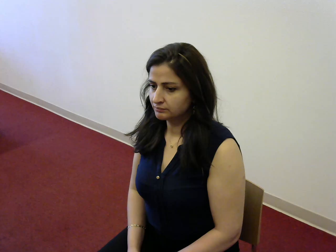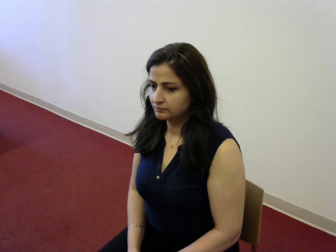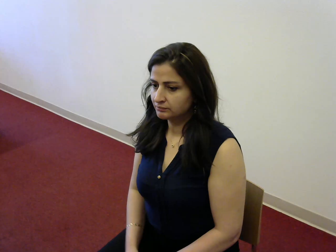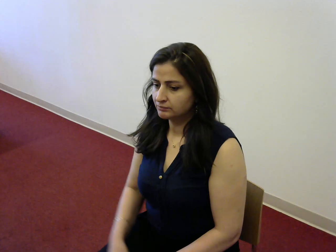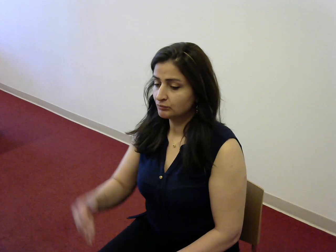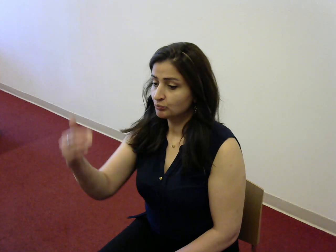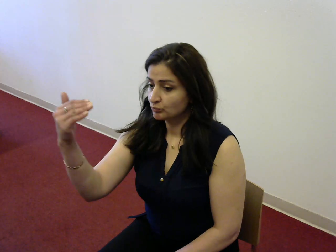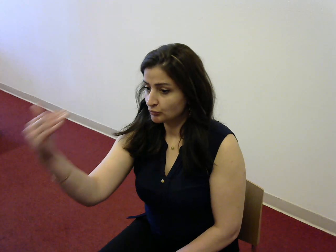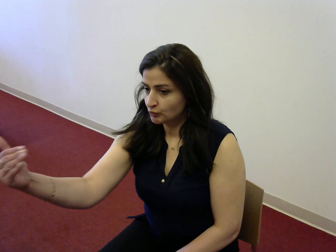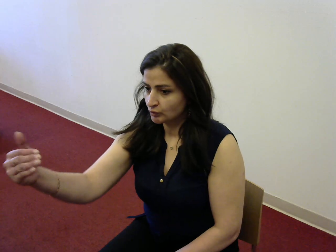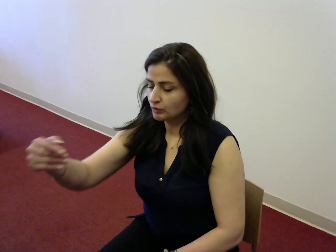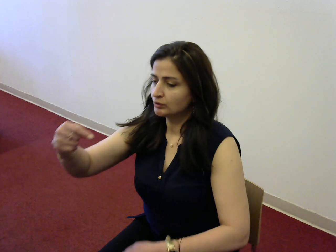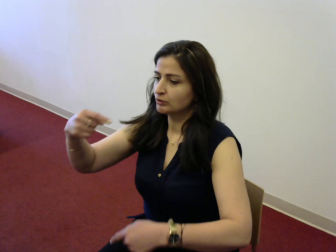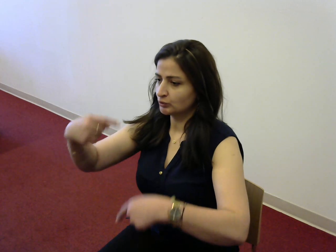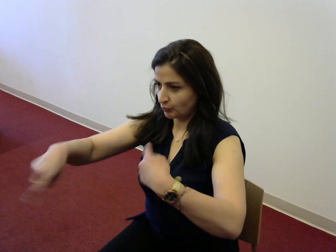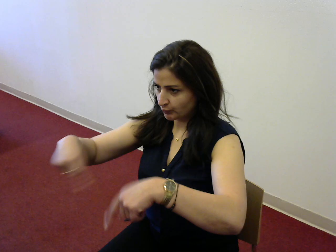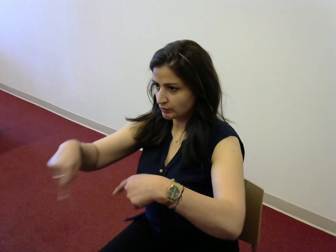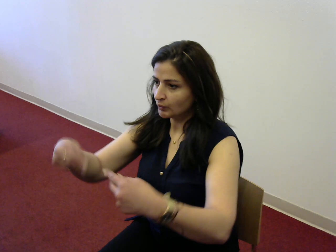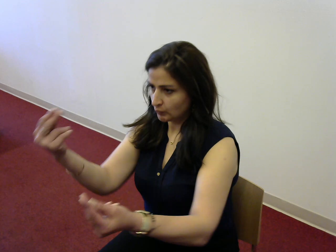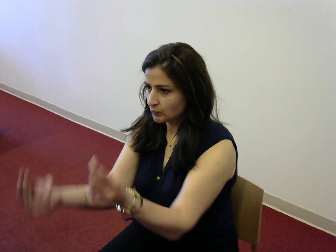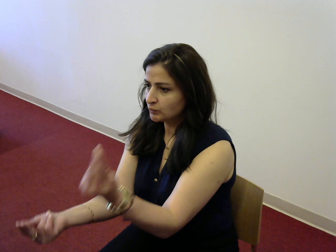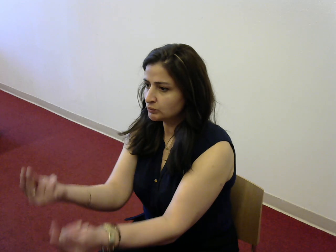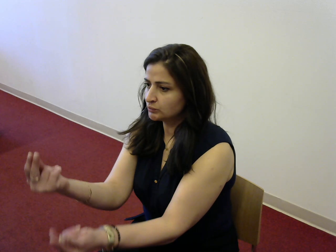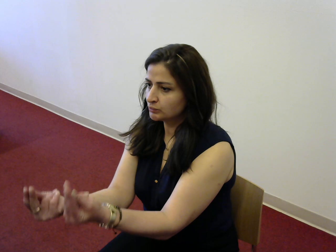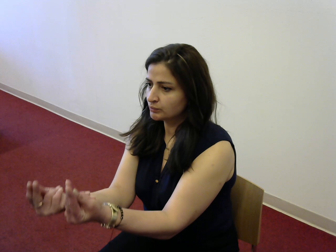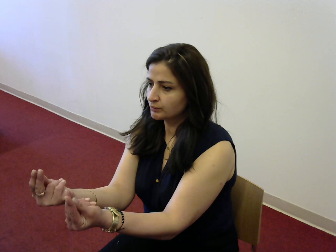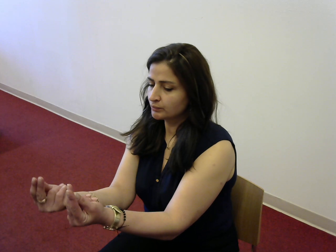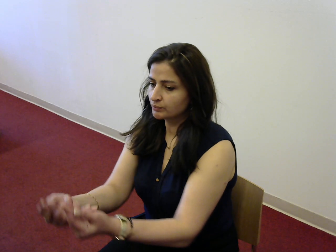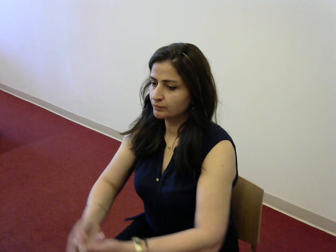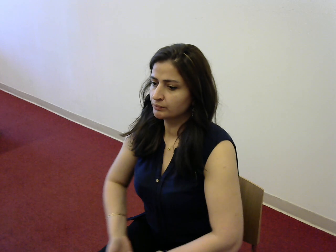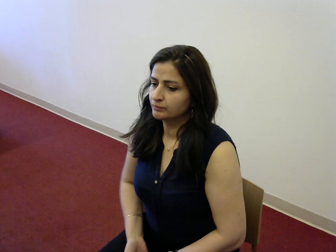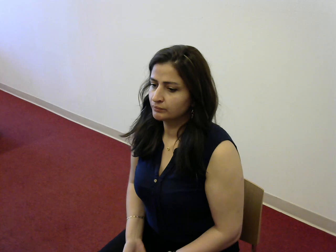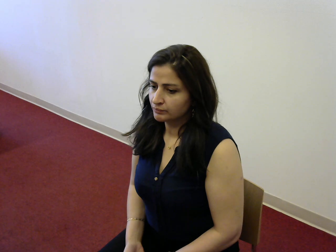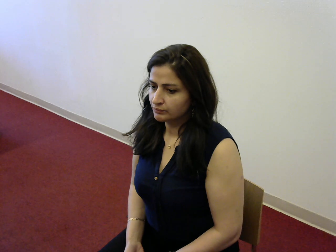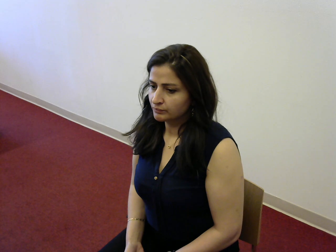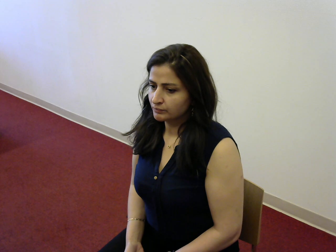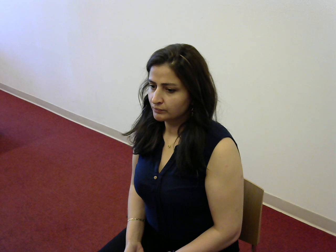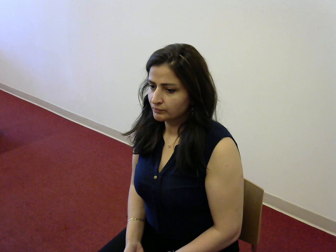Siz futbol oynayırsınız?